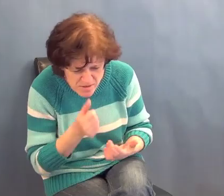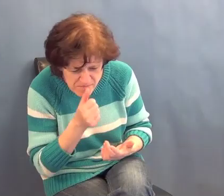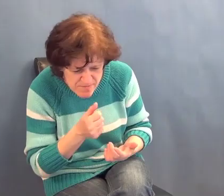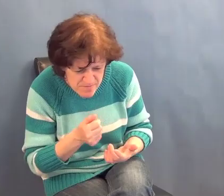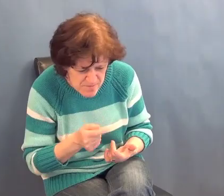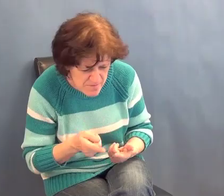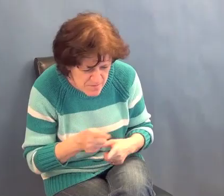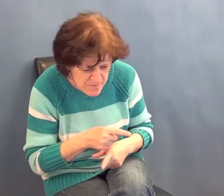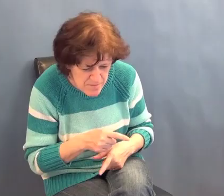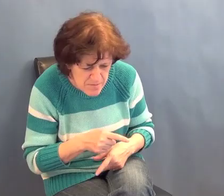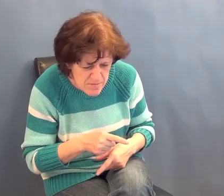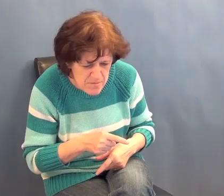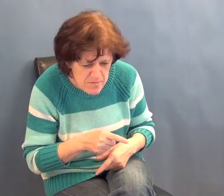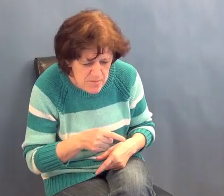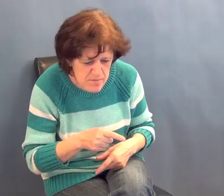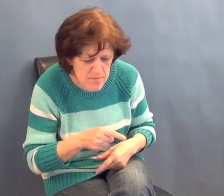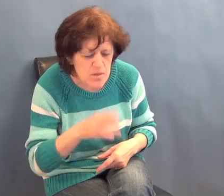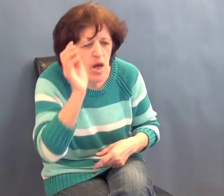Nie mogę.